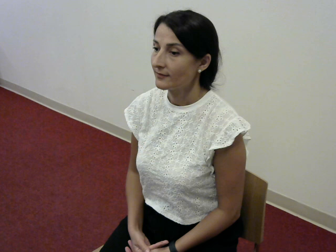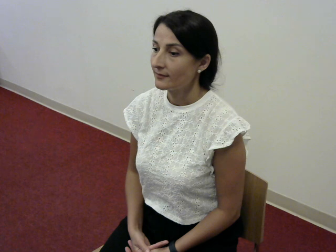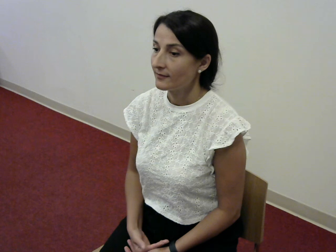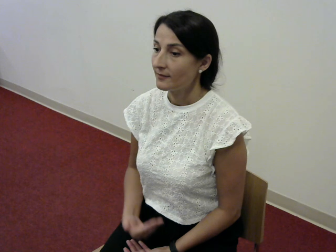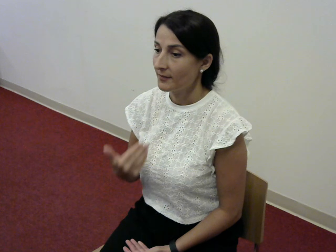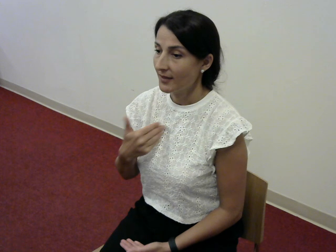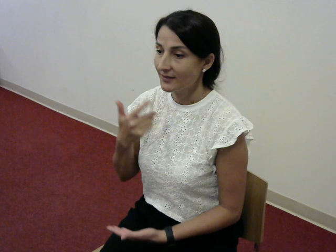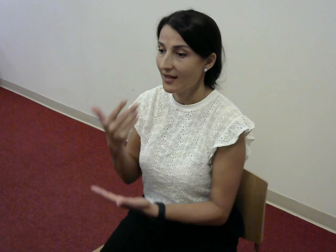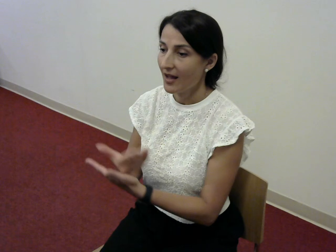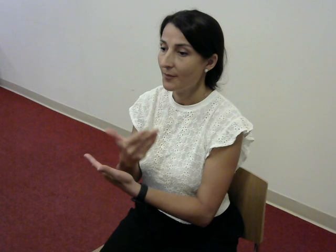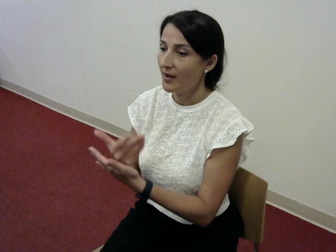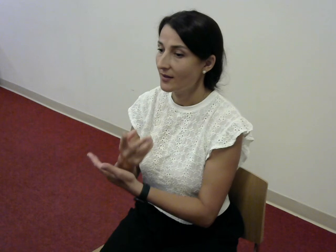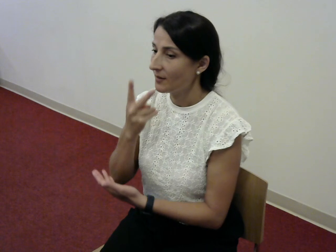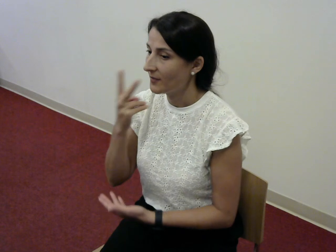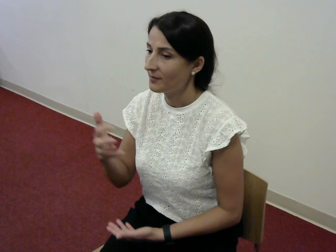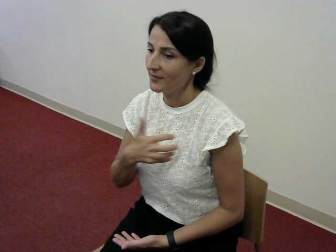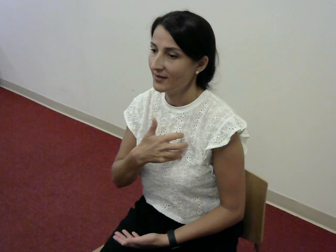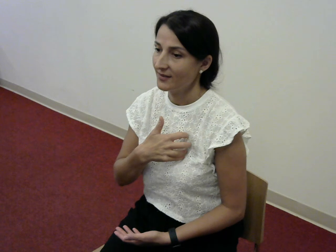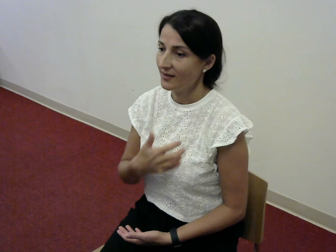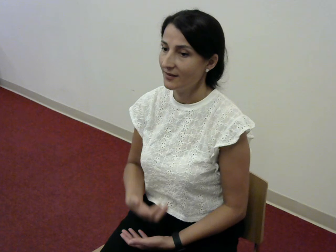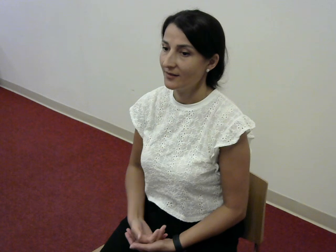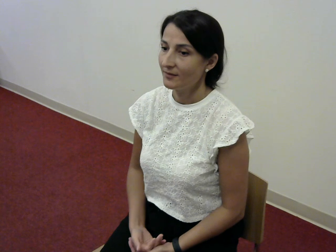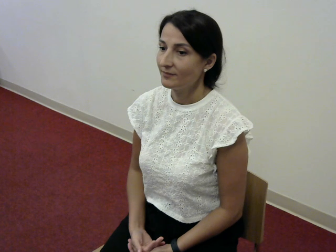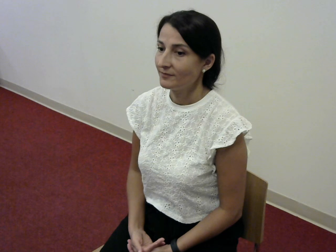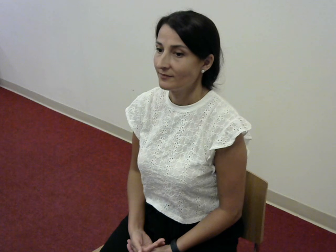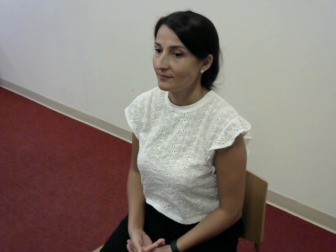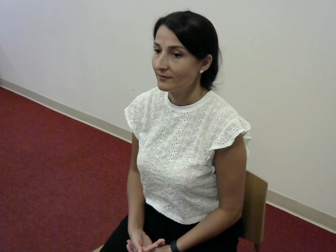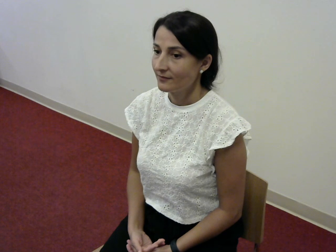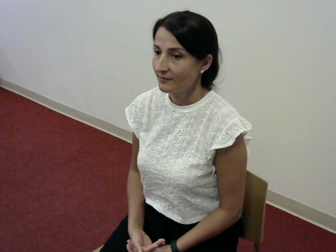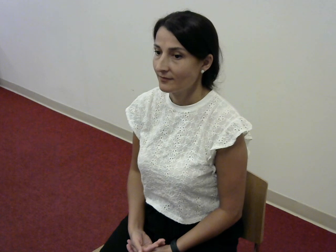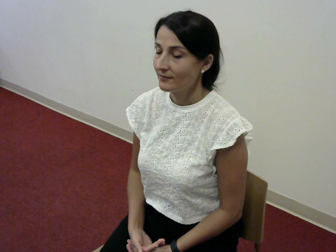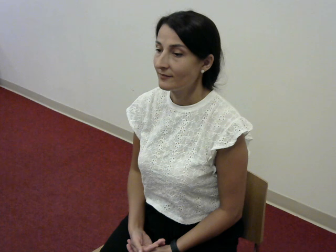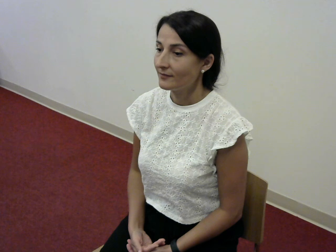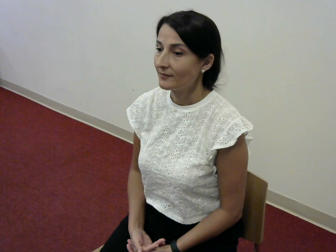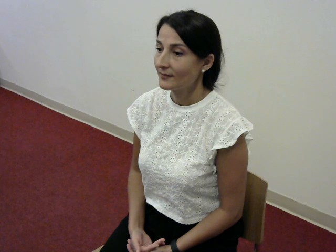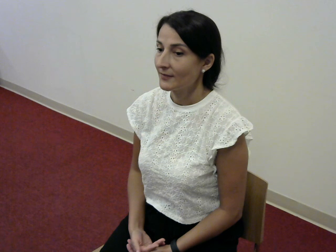Mən xəbərlərə baxmaq istəyirəm